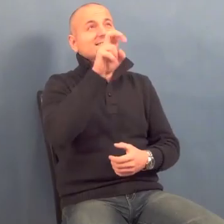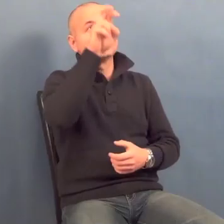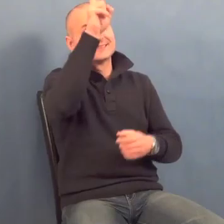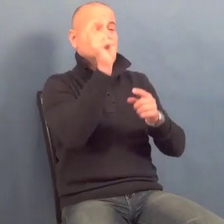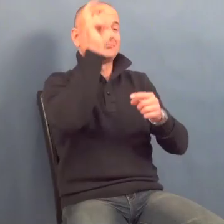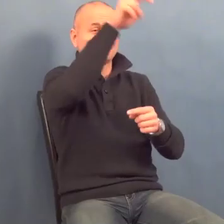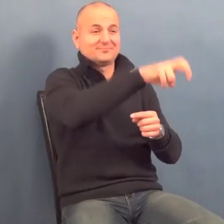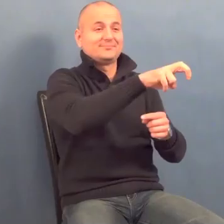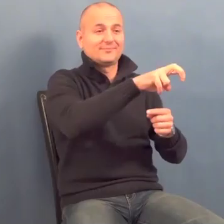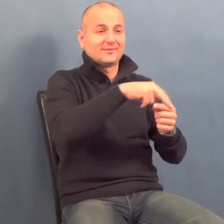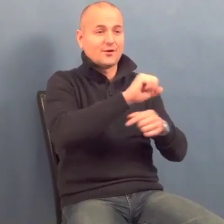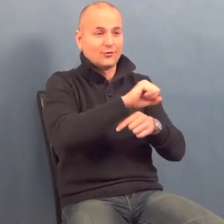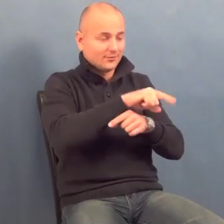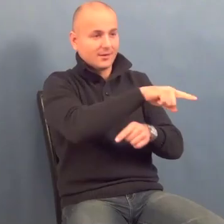Aż znalazł się w środku, na balkonie.